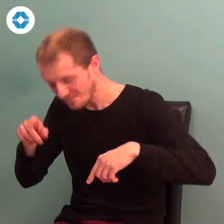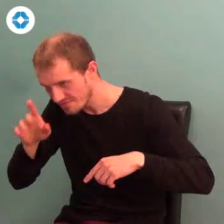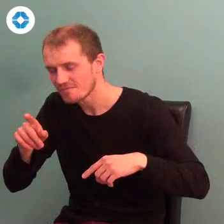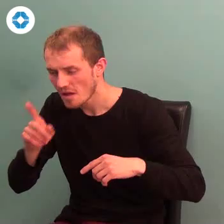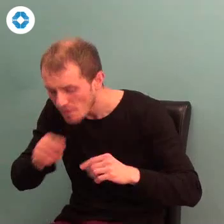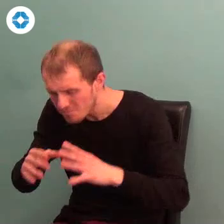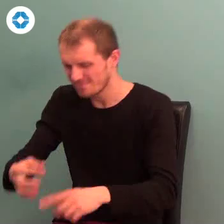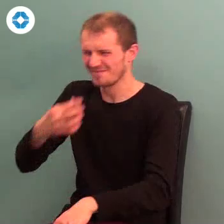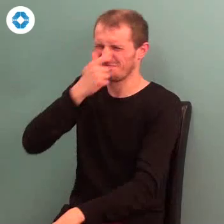Chłopiec czuje, że coś śmierdzi z tej dziury.